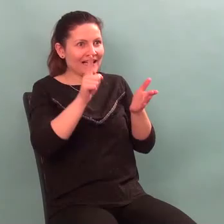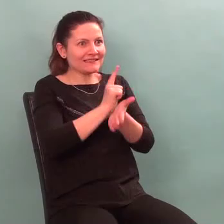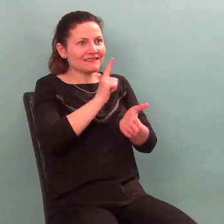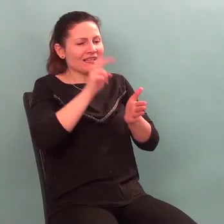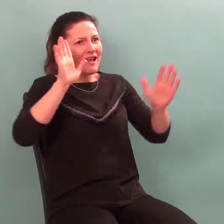Zatrzymuje go, boi się.